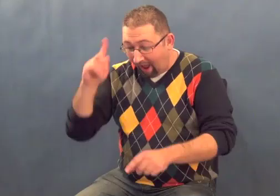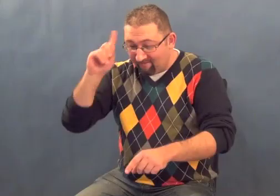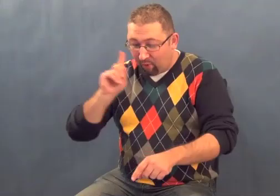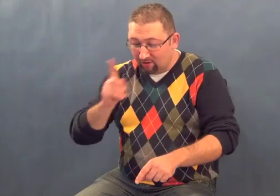A, właśnie!